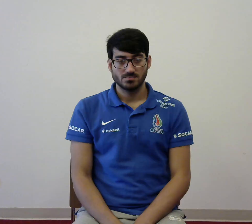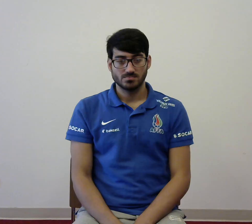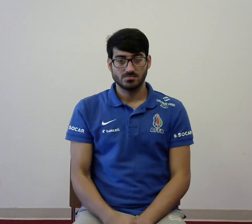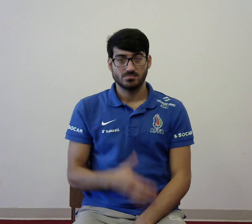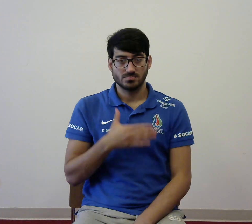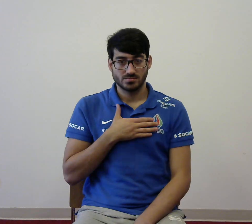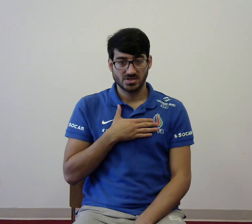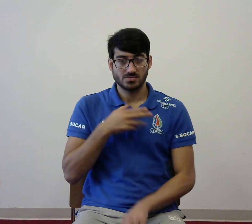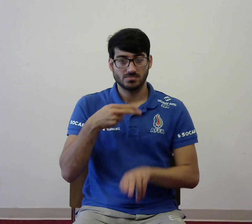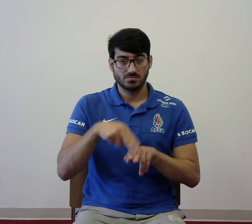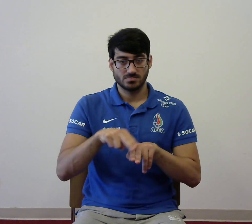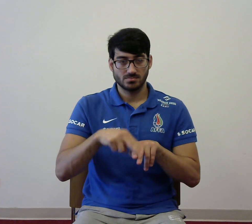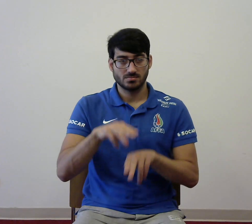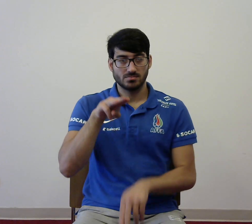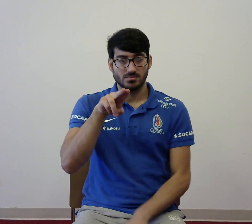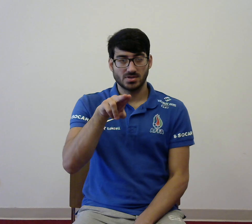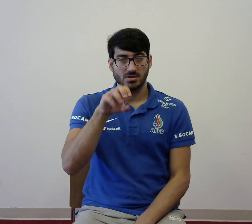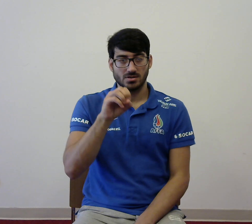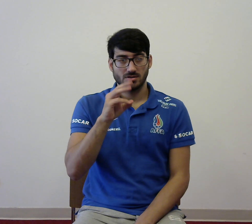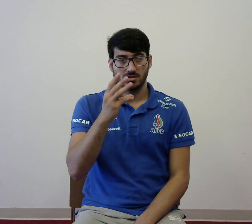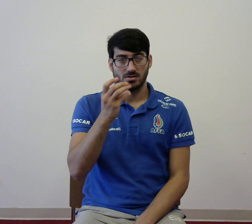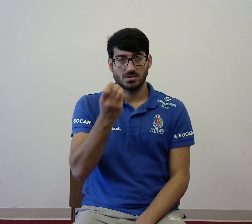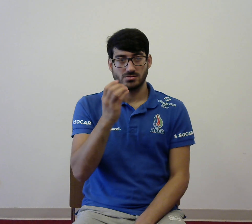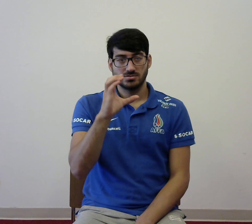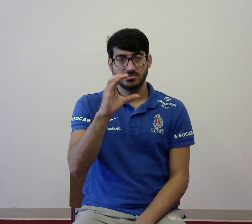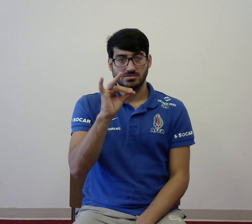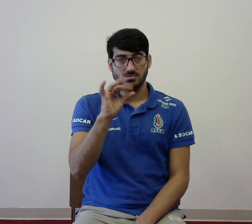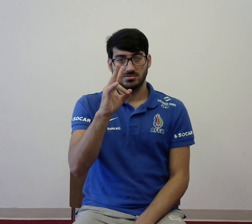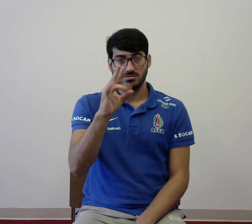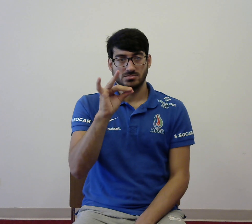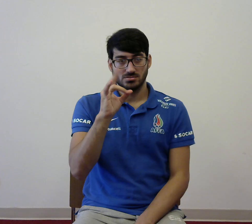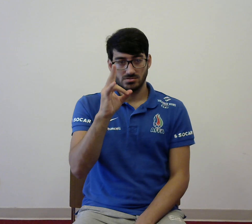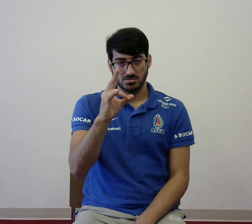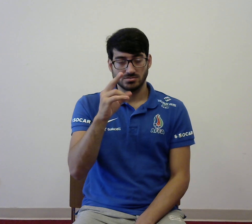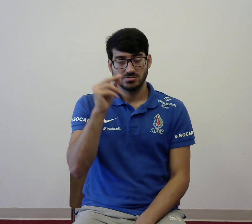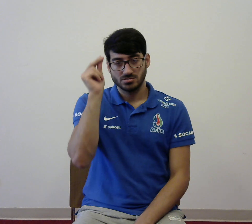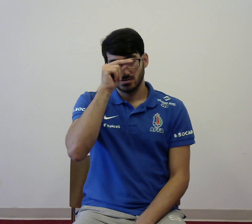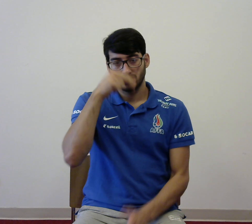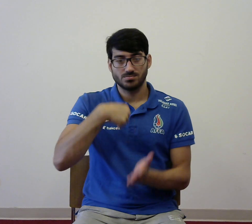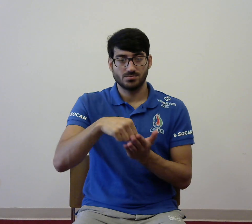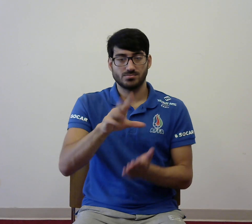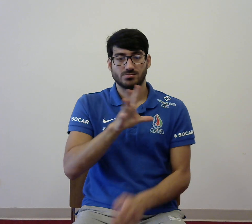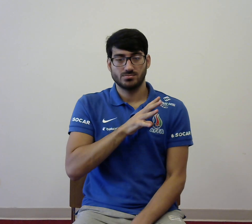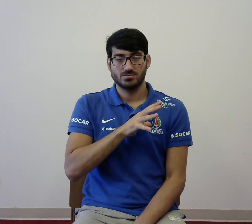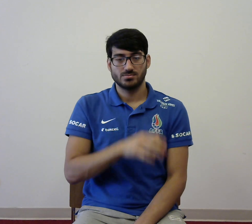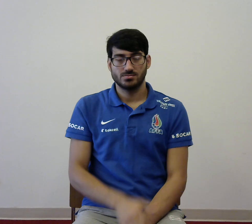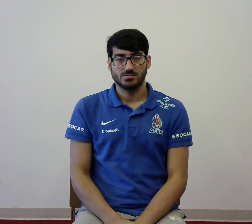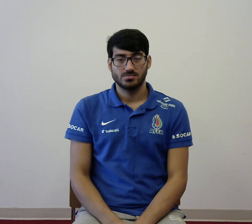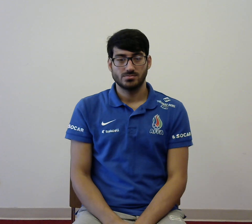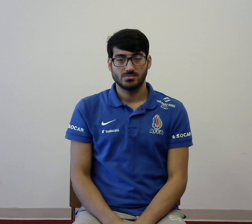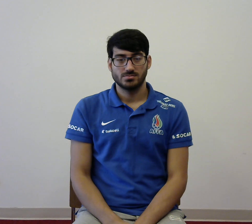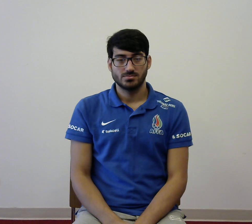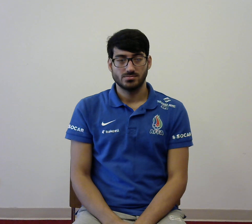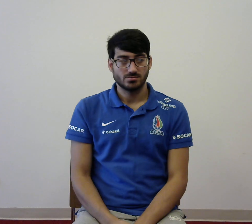Mən dülgər peşəsinin təhsilini almışam